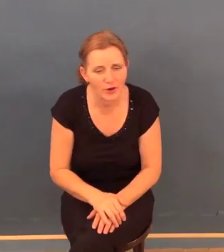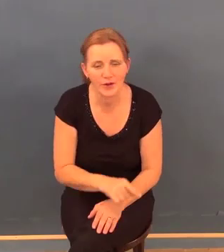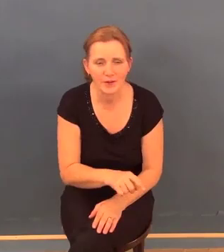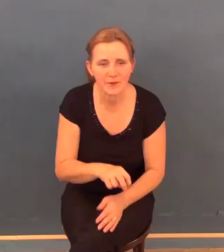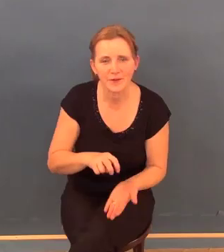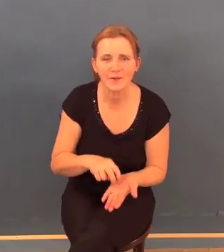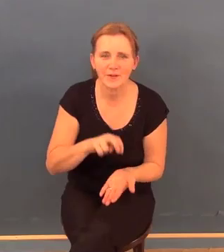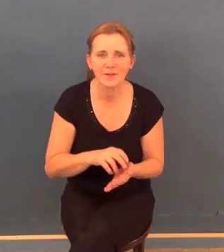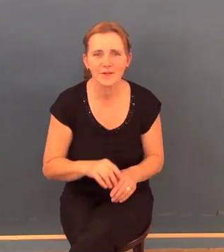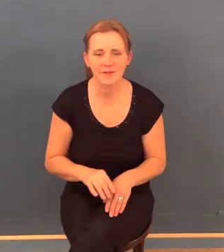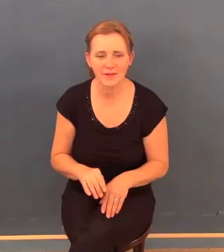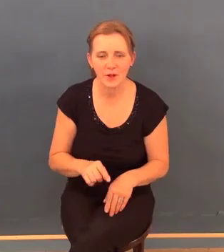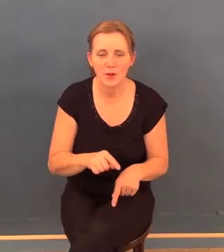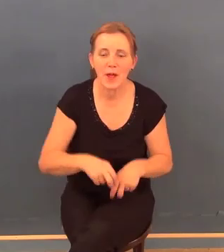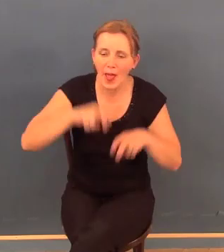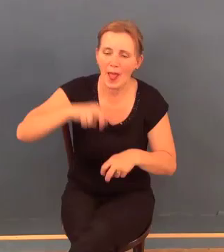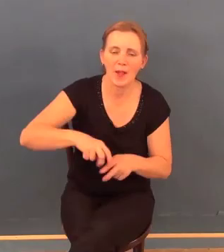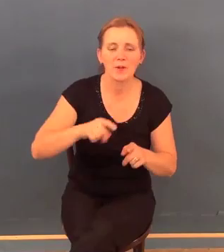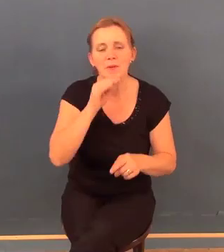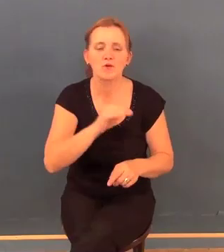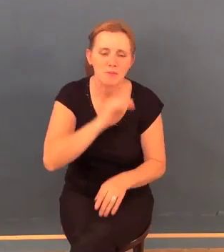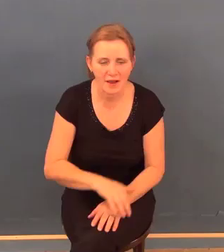Kot podskakuje jak małpka.